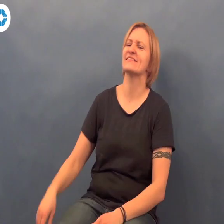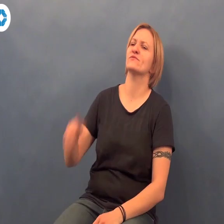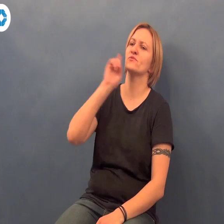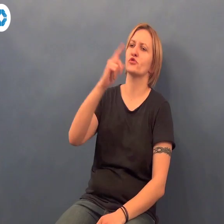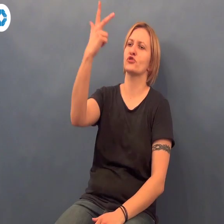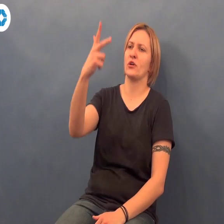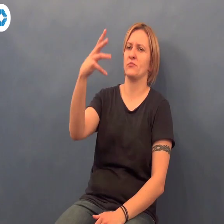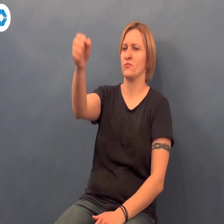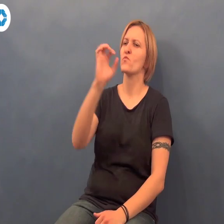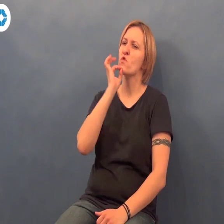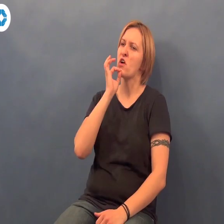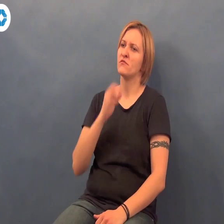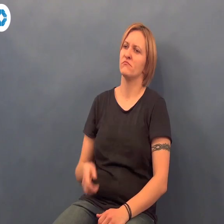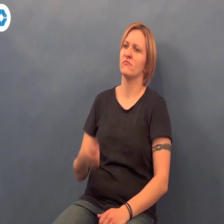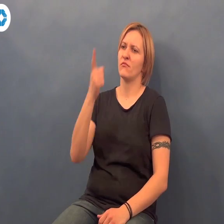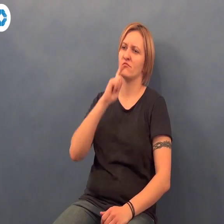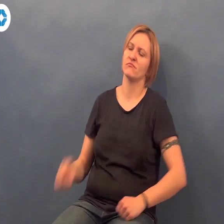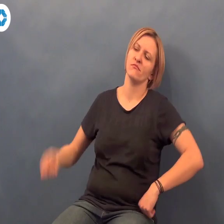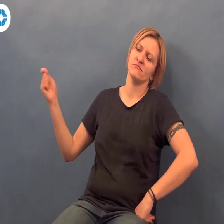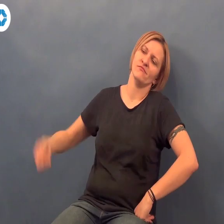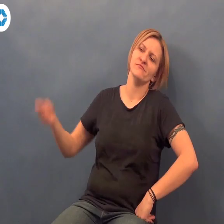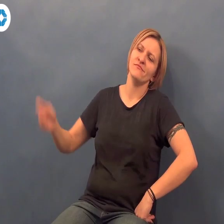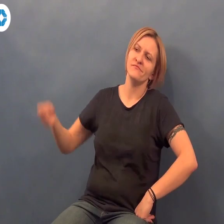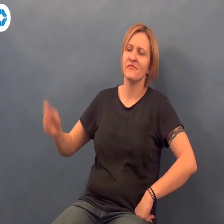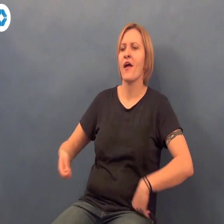W oddali pojawia się trzech młodych chłopców, jeden z nich odbija paletką piłeczkę.